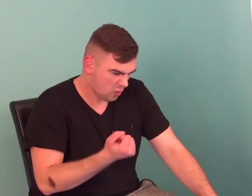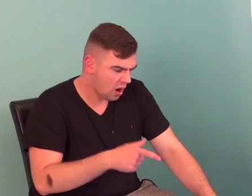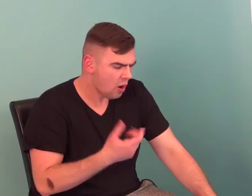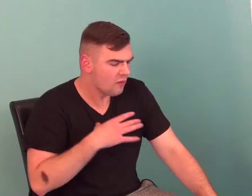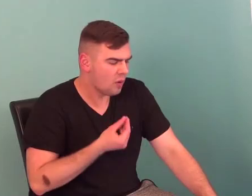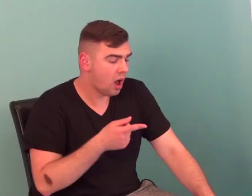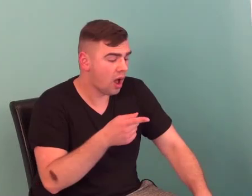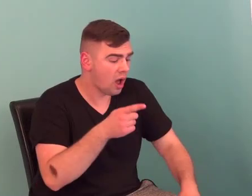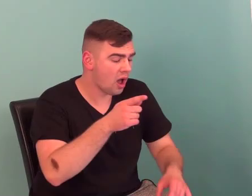Jest przecież wolne.